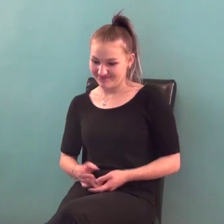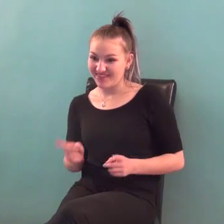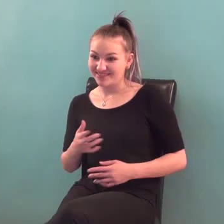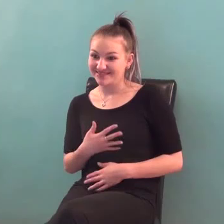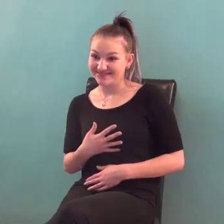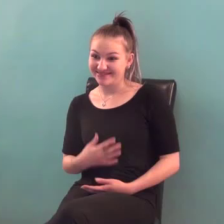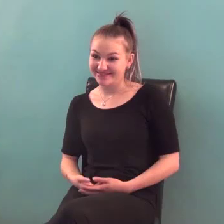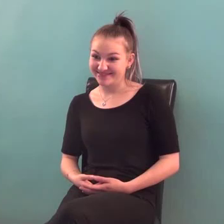Zakaz mycia się.